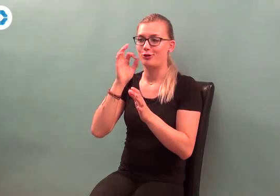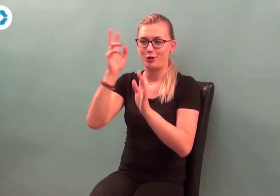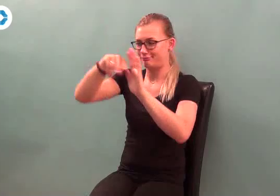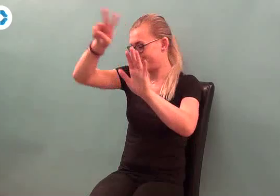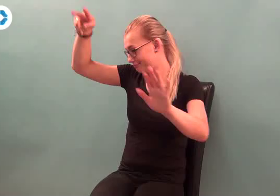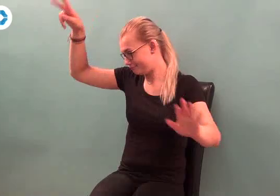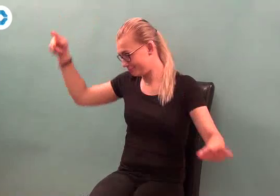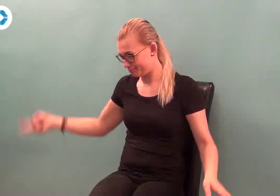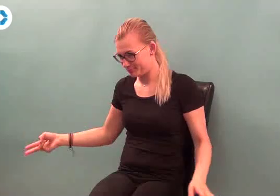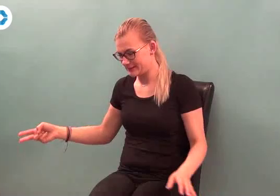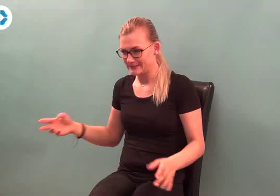Kot robi koziołki i upada.